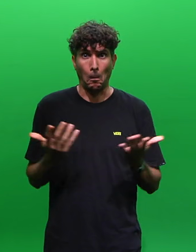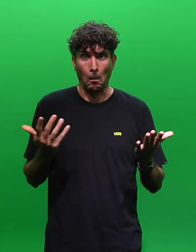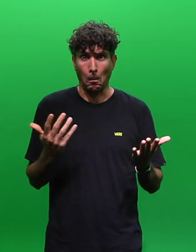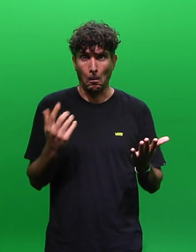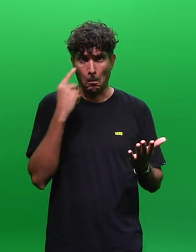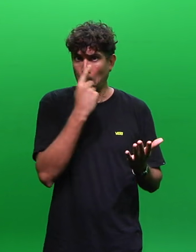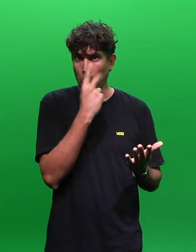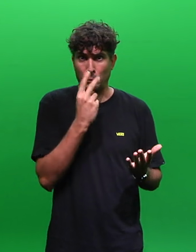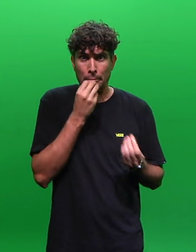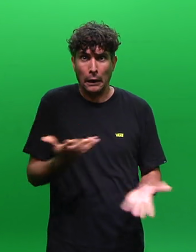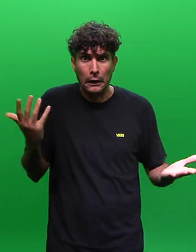No, hi veig bé de tots dos ulls!